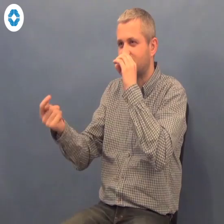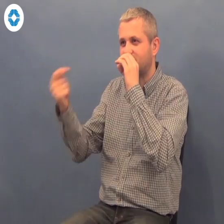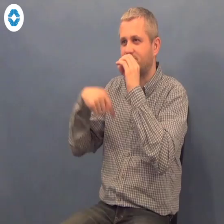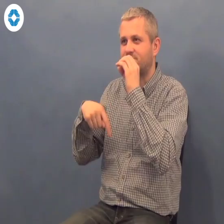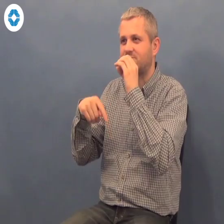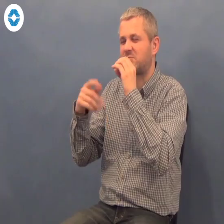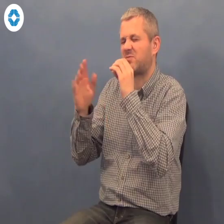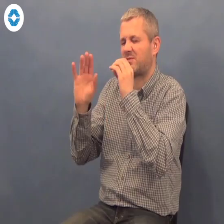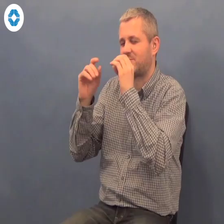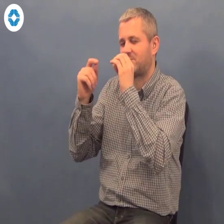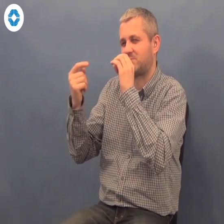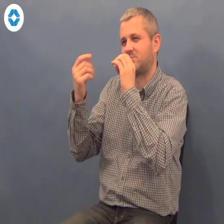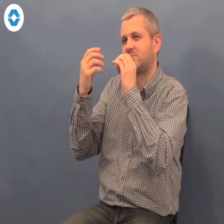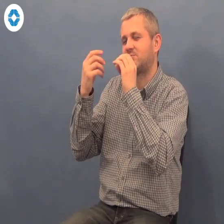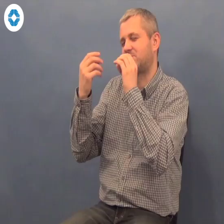Nie. Patrzy na niego.